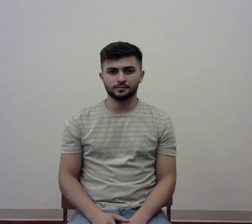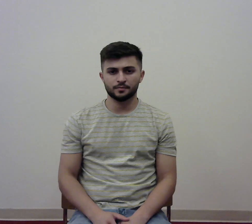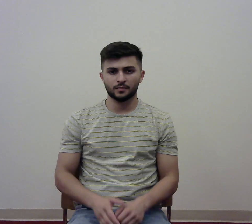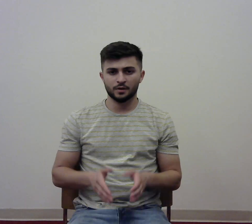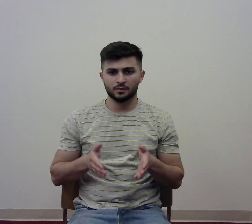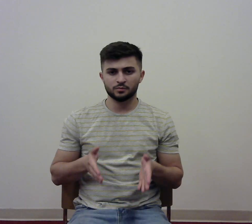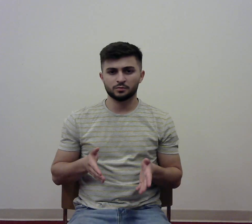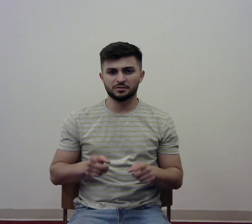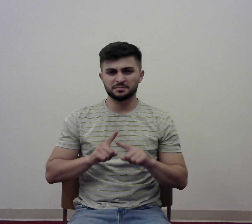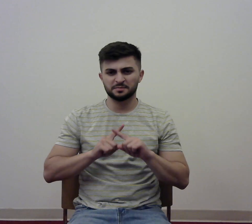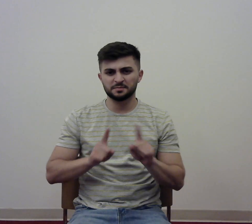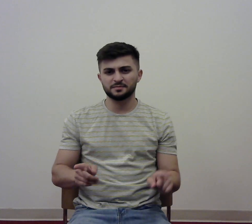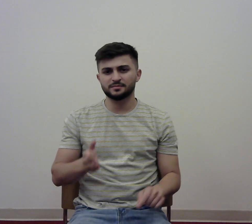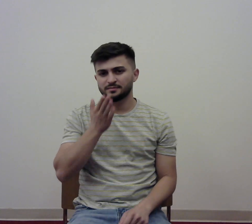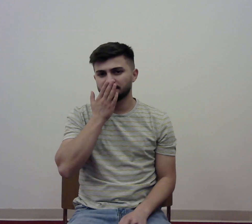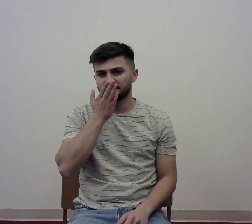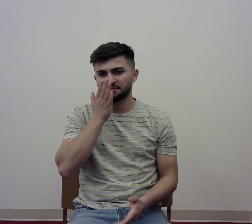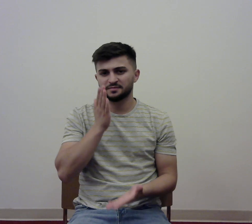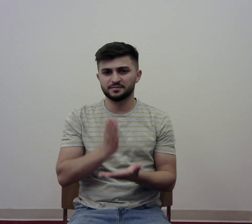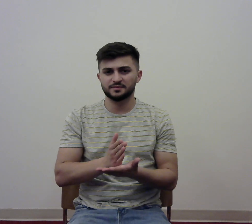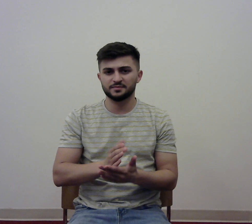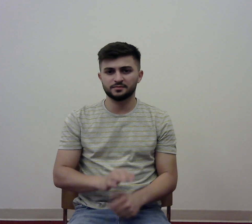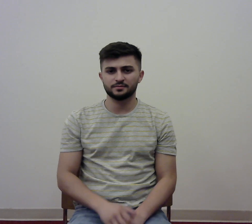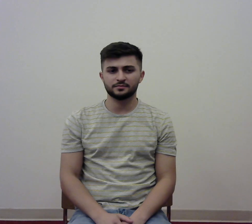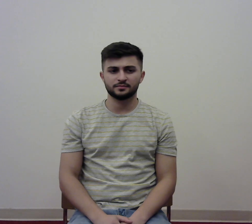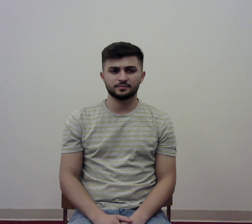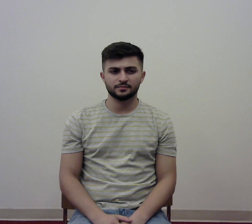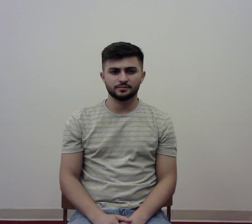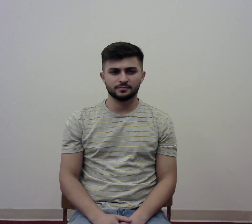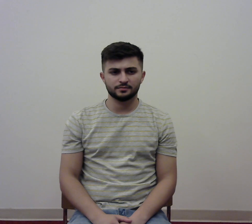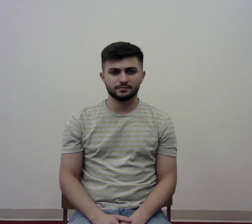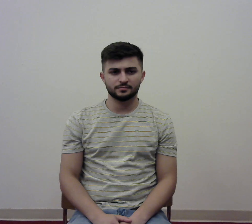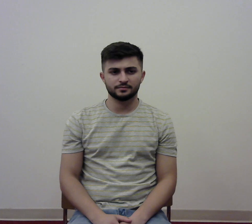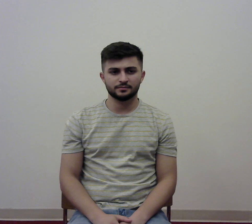Burda qəribə qoxu var